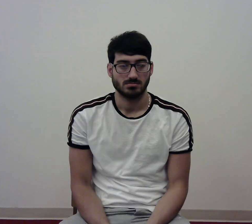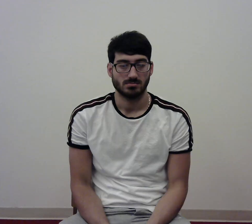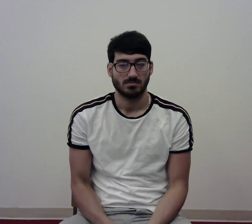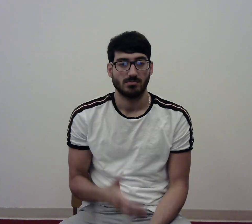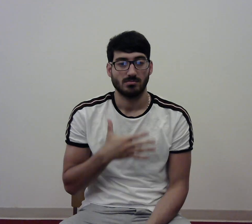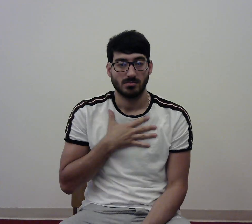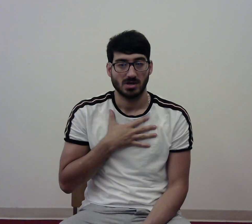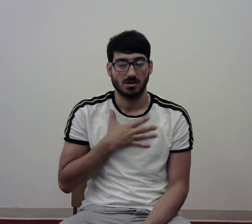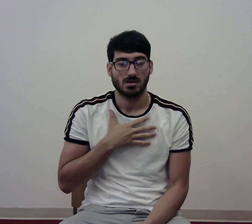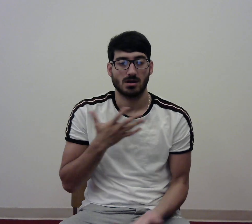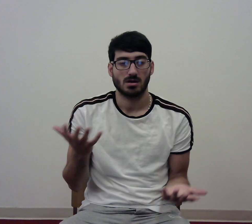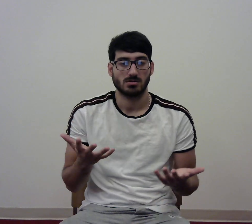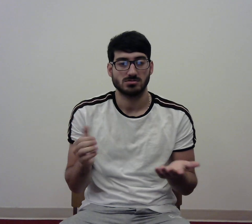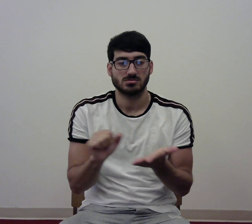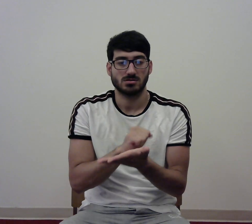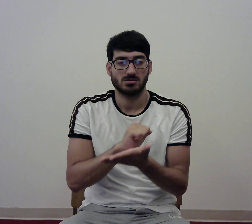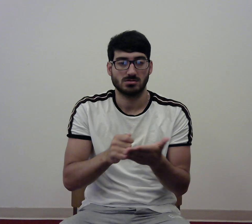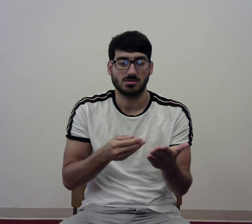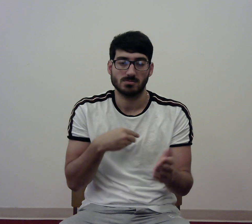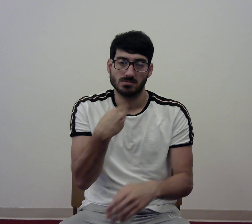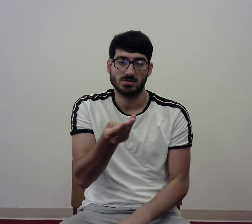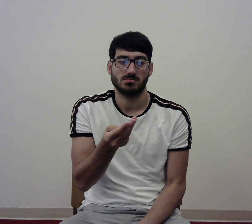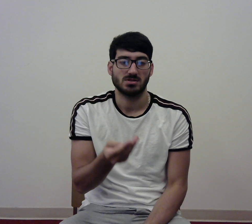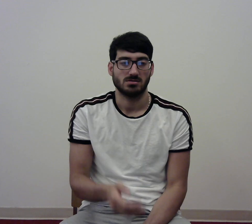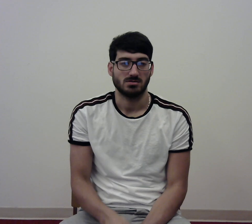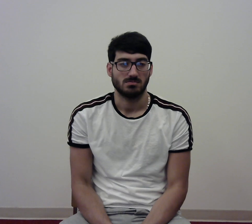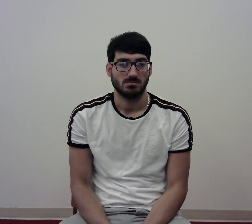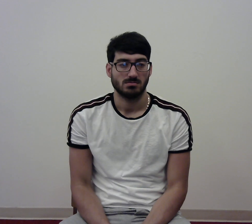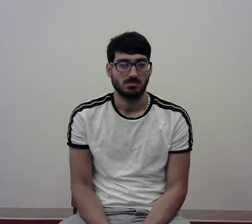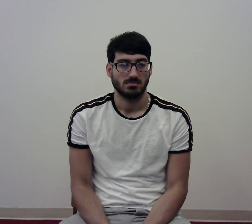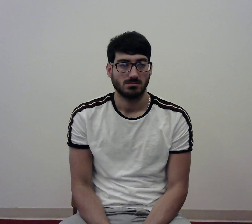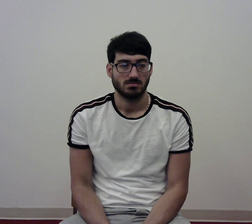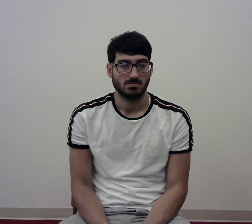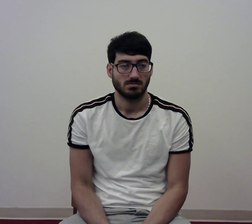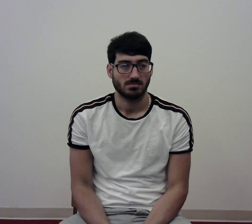Mən hansı sənədləri verməliyəm?